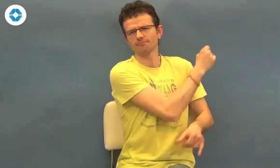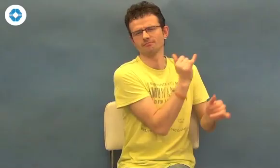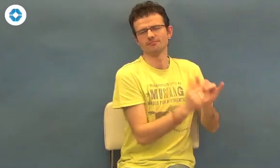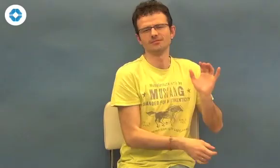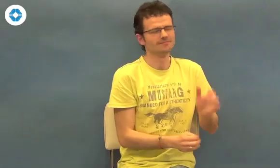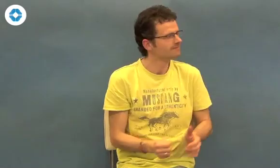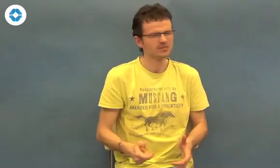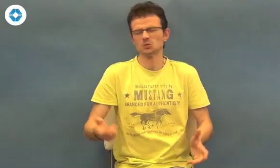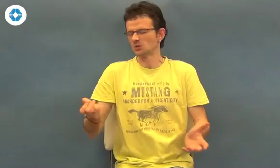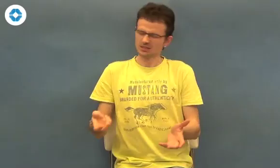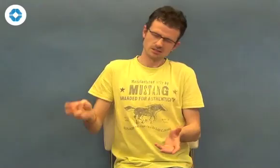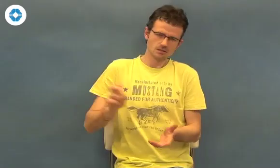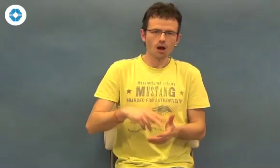Chłopak już się podniósł.